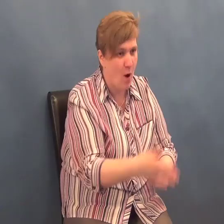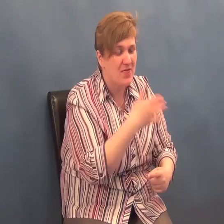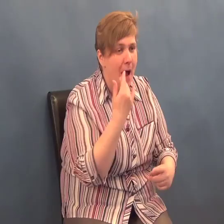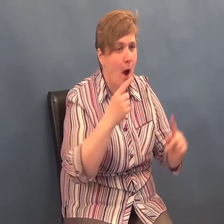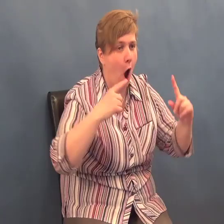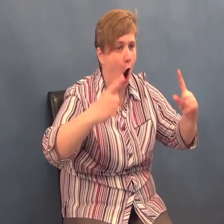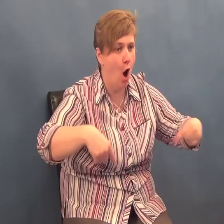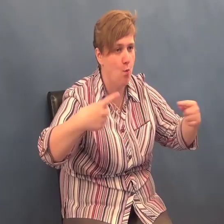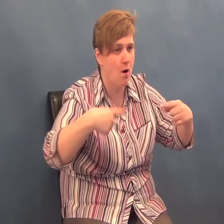Nie ma kół.